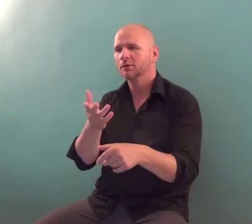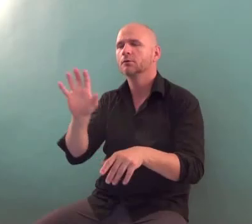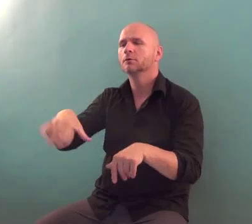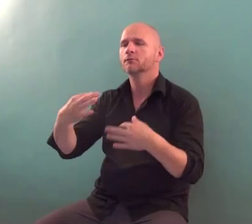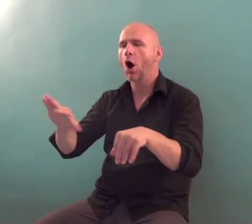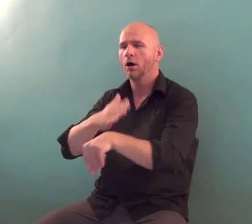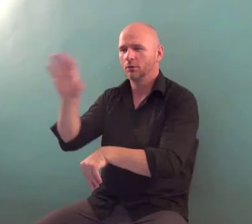Wolno nago.